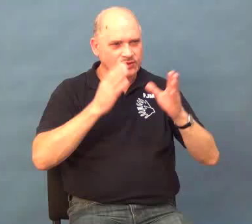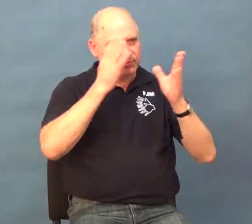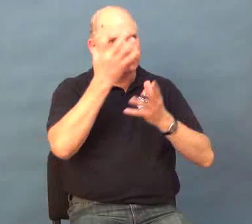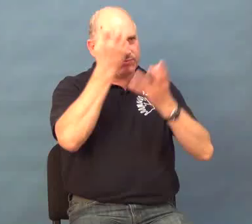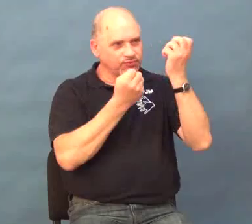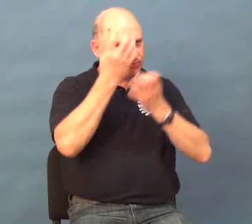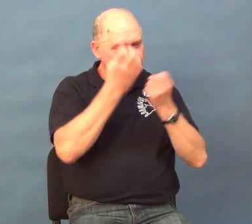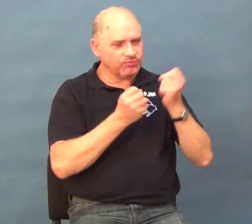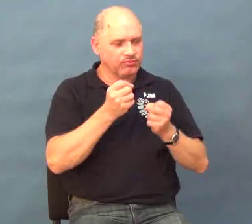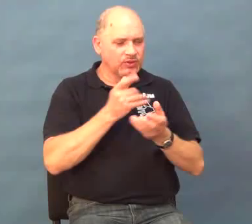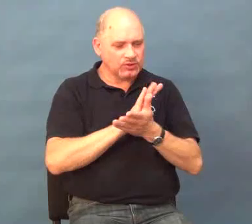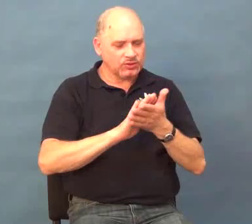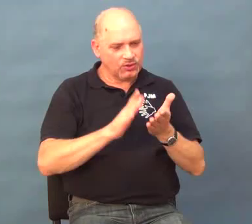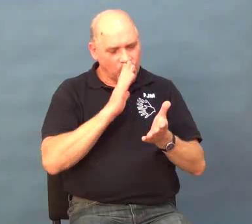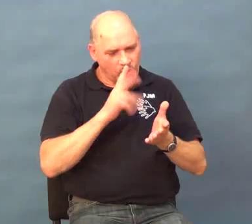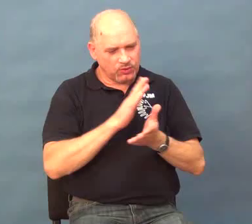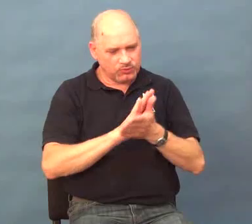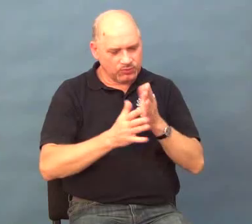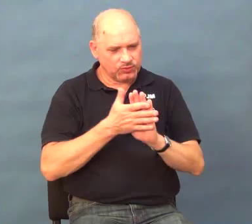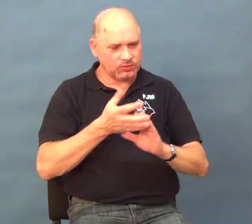Zrywa czyste i ładne gruszki.